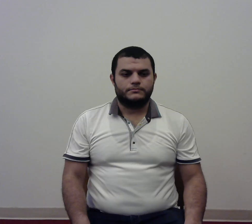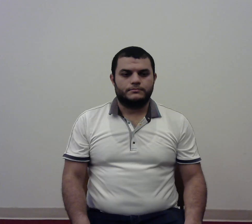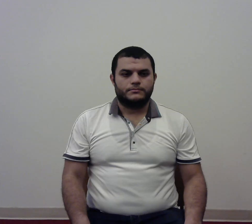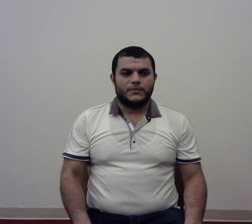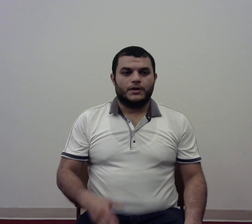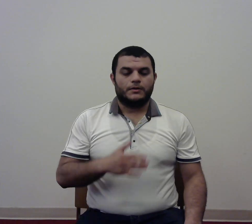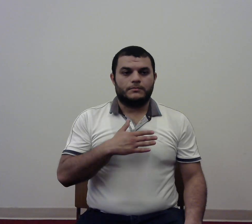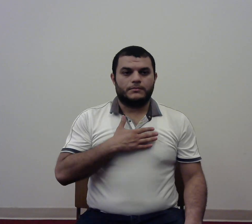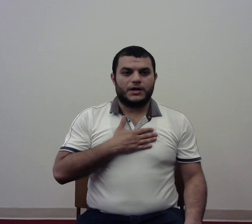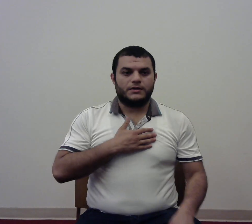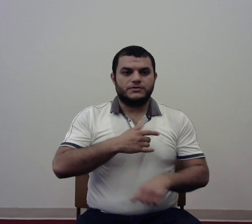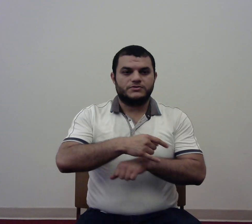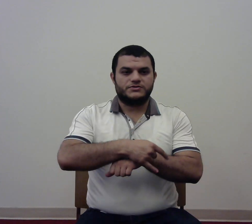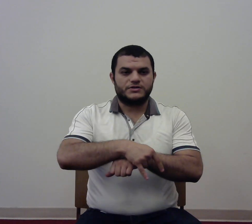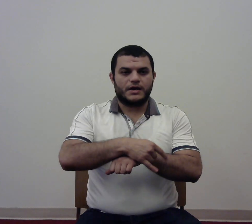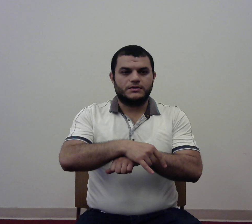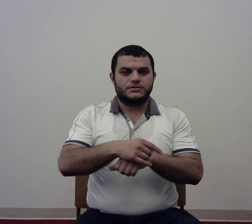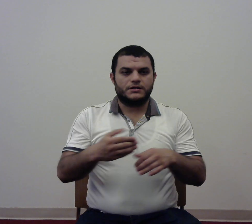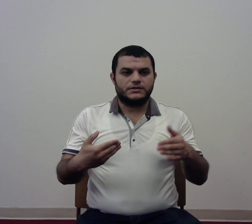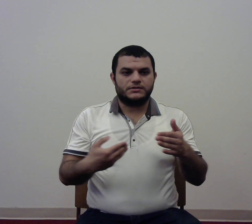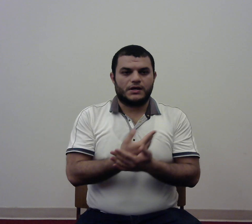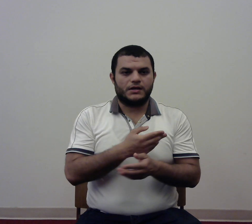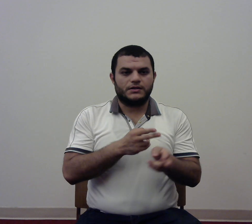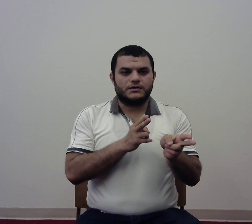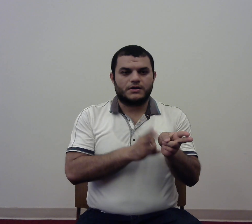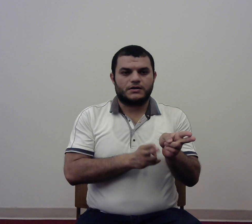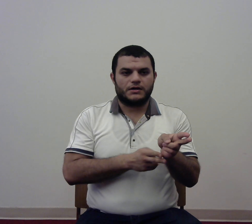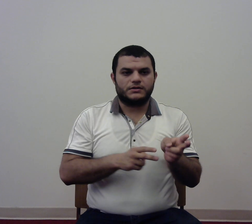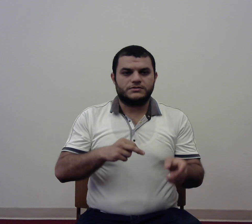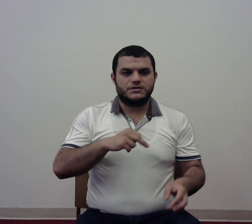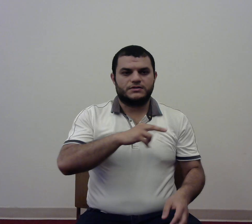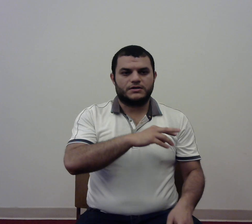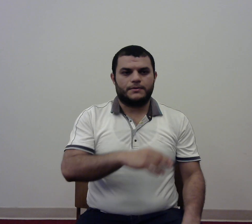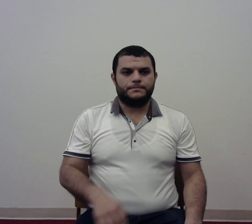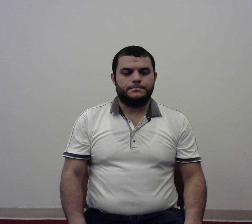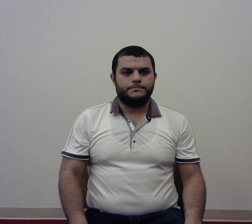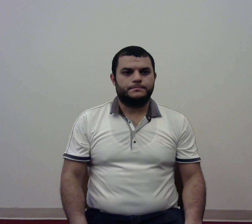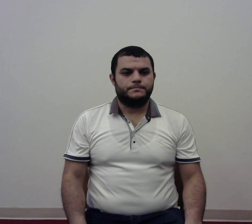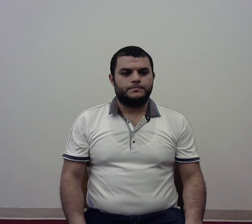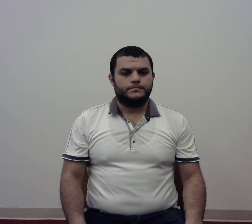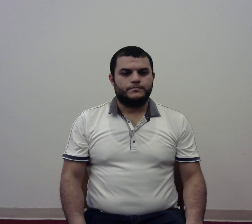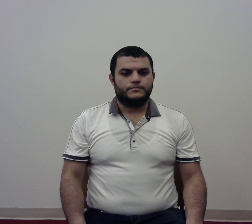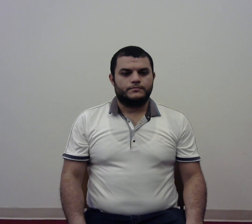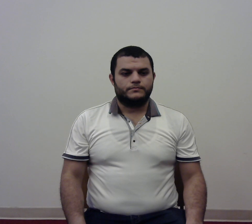Mən Gəncəyə yeni qatarla gedirəm